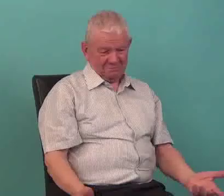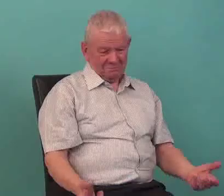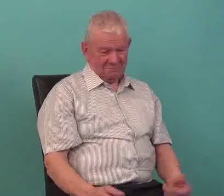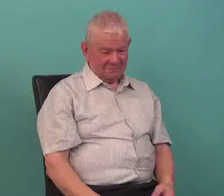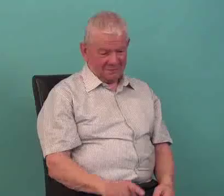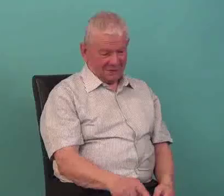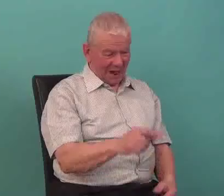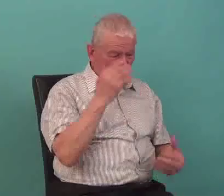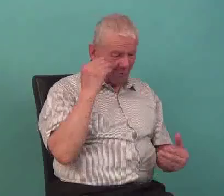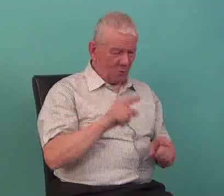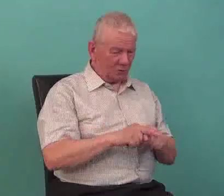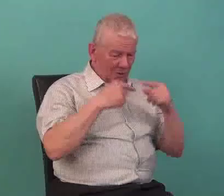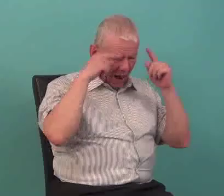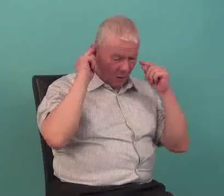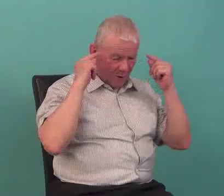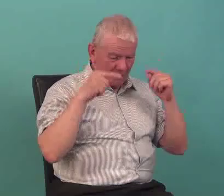Kask z okularami.